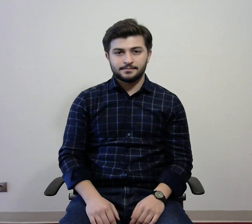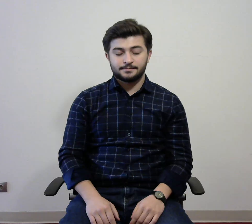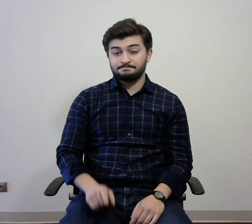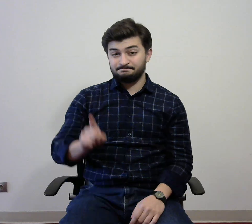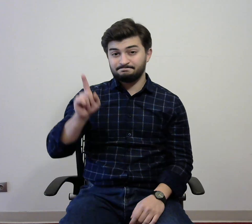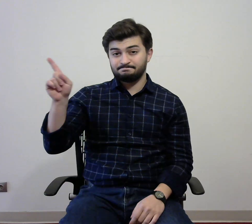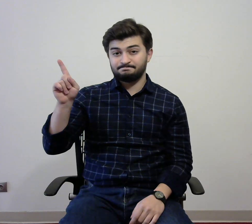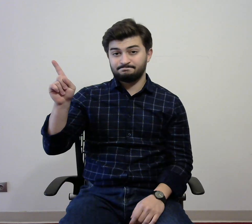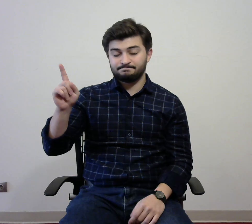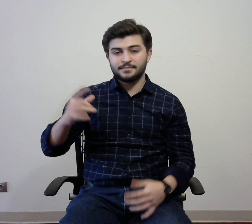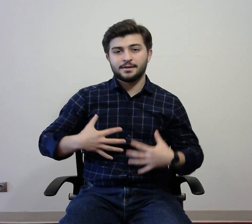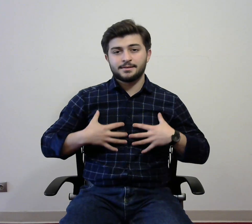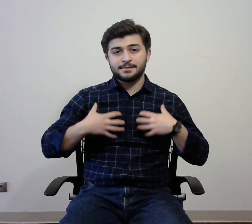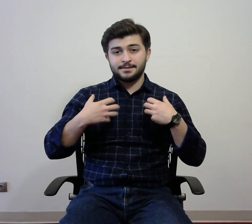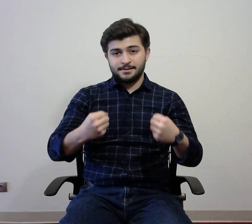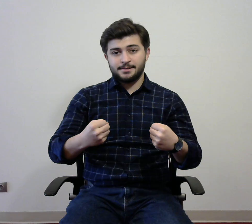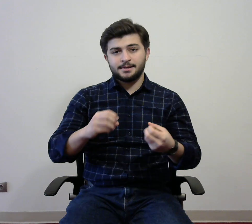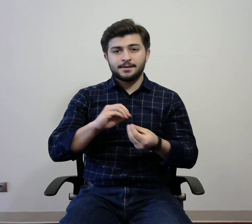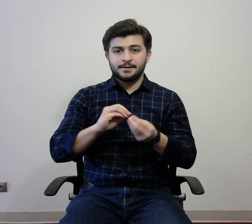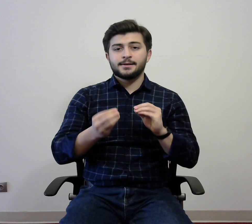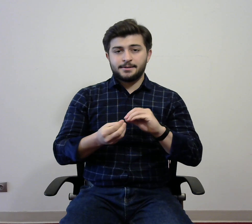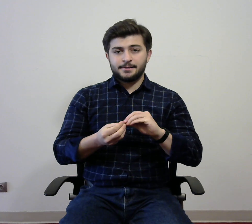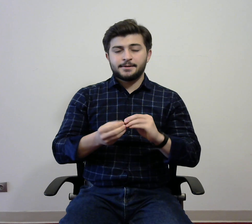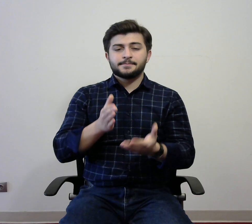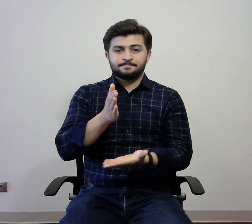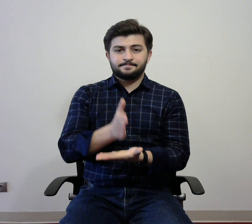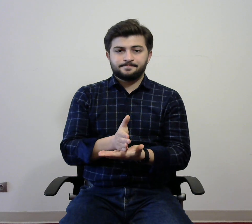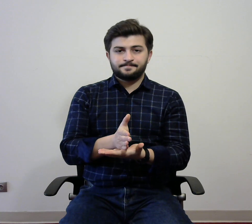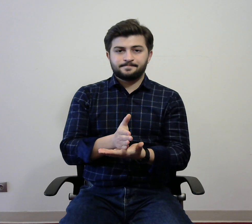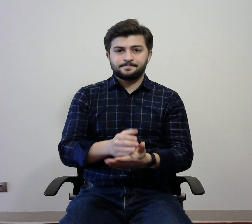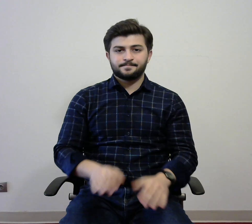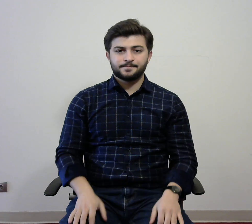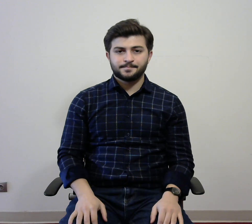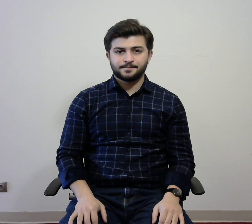Onun sağlamlıq problemi var